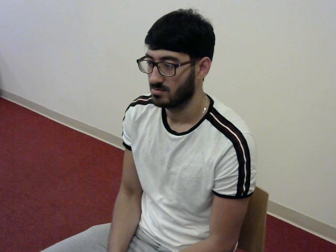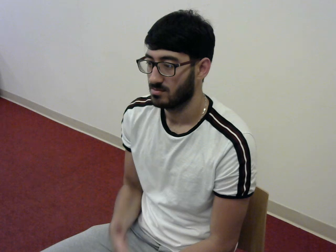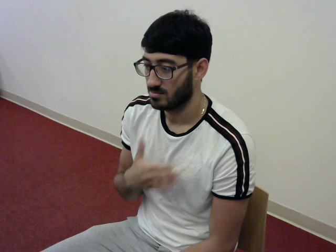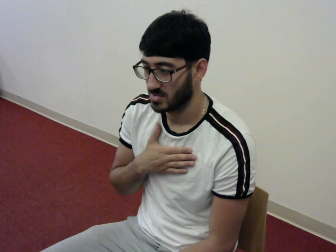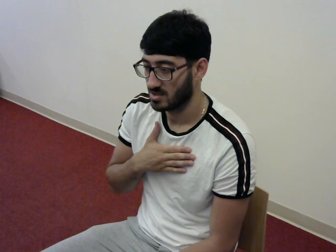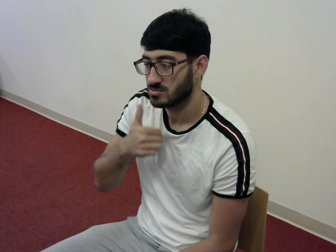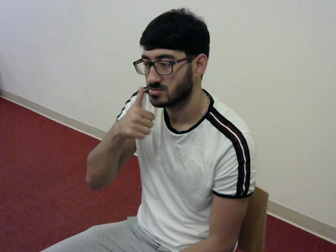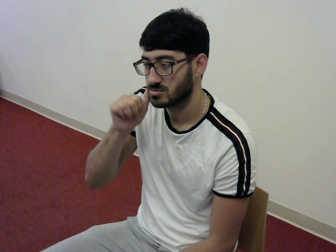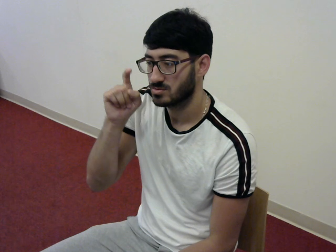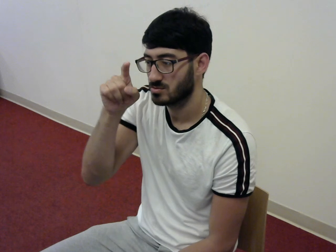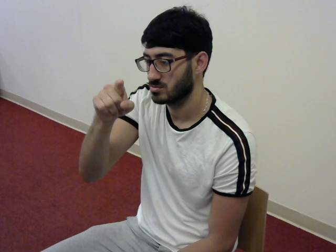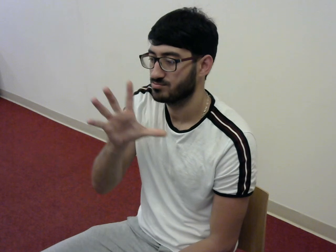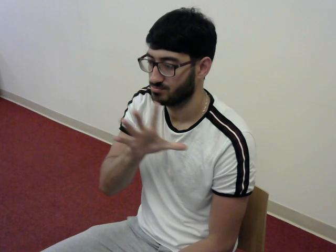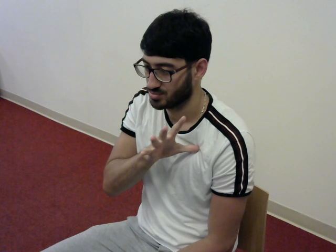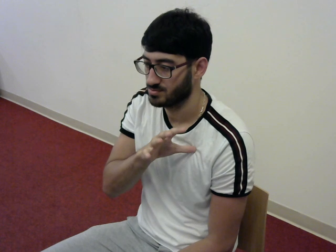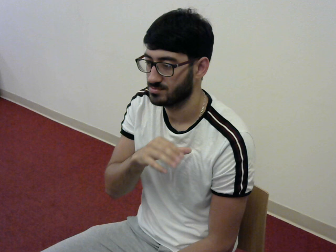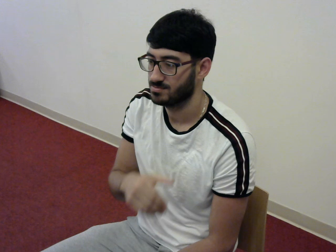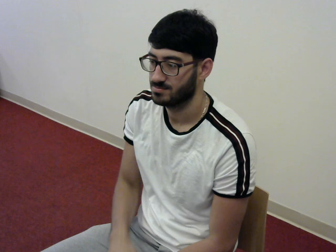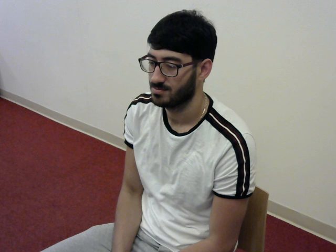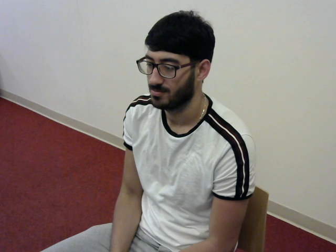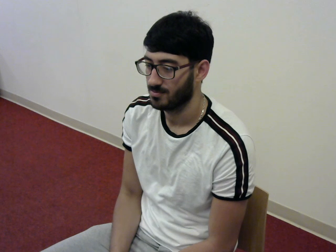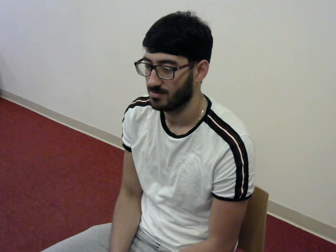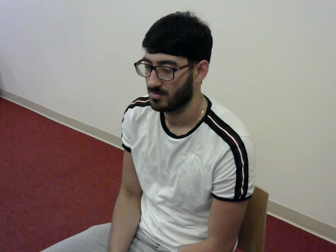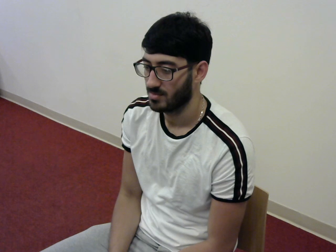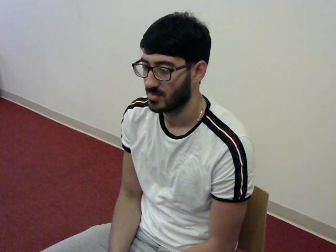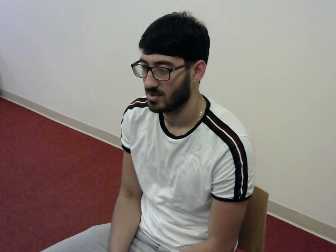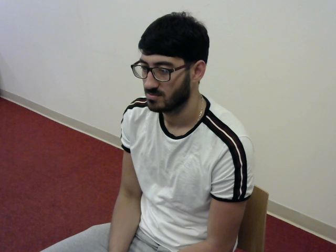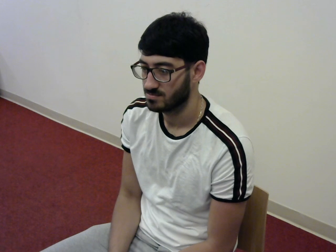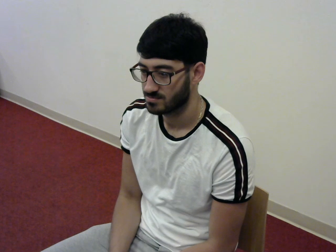Mən orda dünən olmuşam